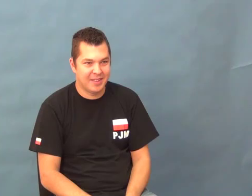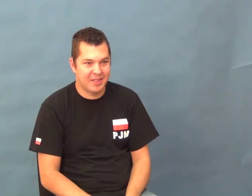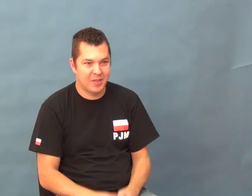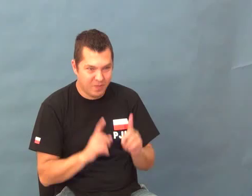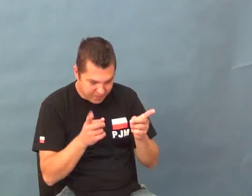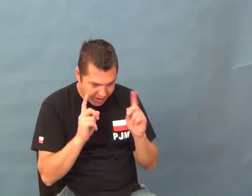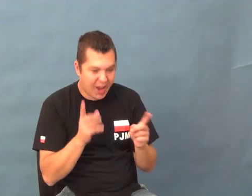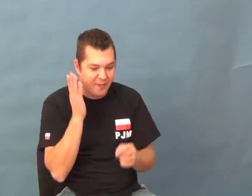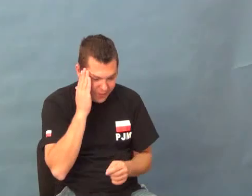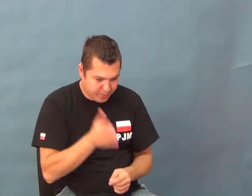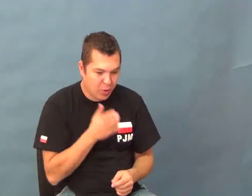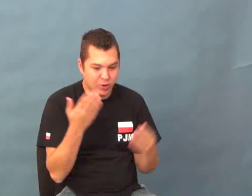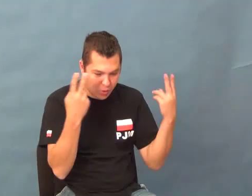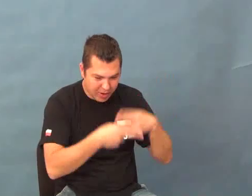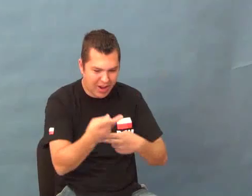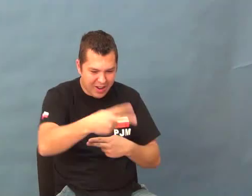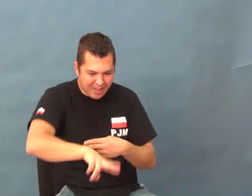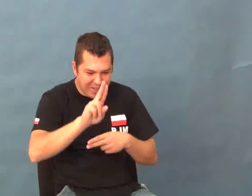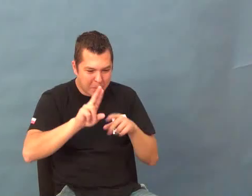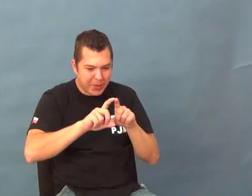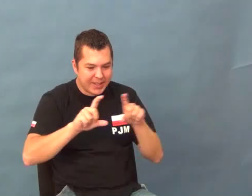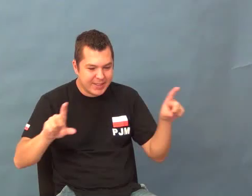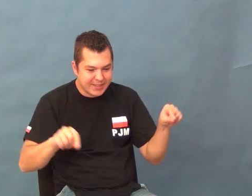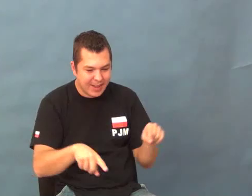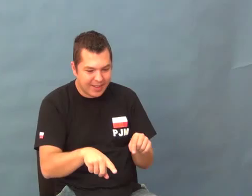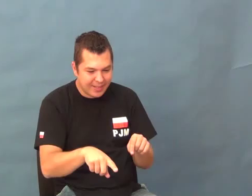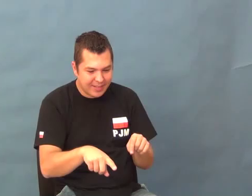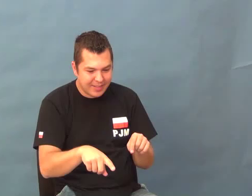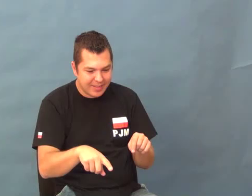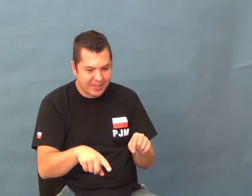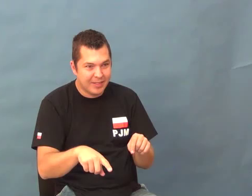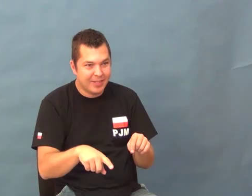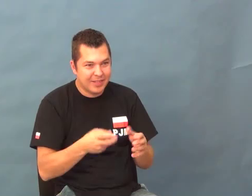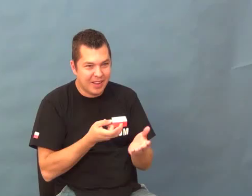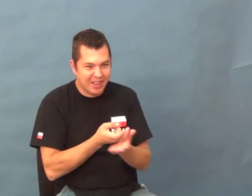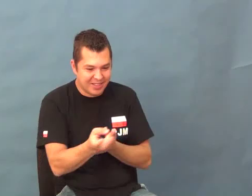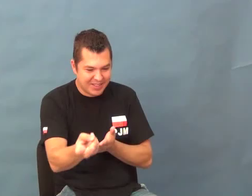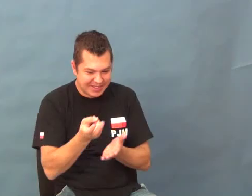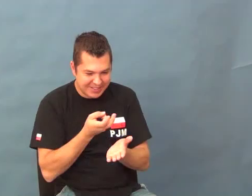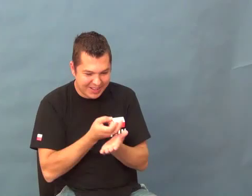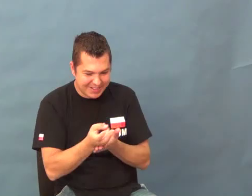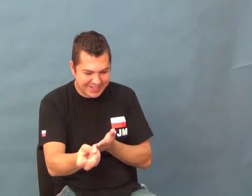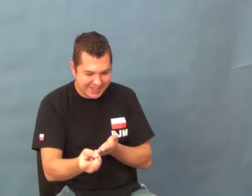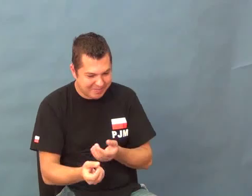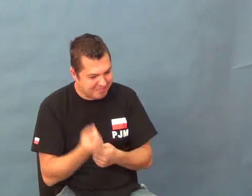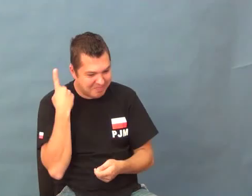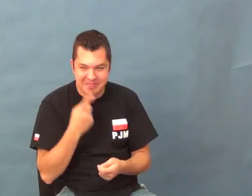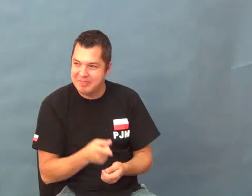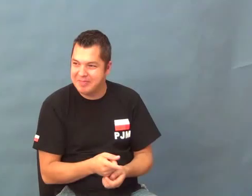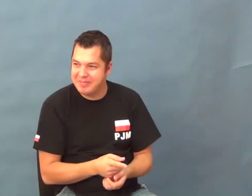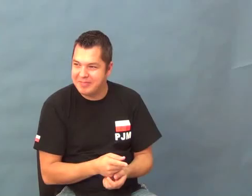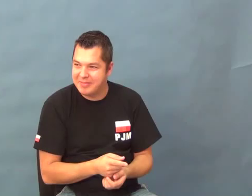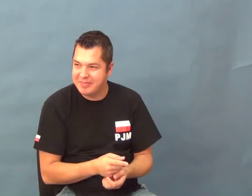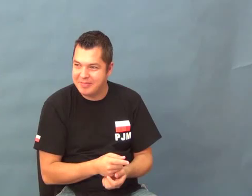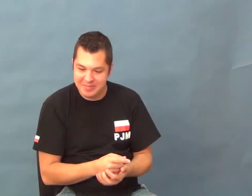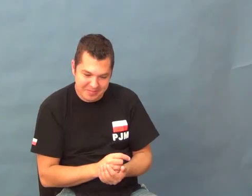Ostrzeżenie przed pociągiem, jest szlaban, ale pod spodem jest taki niebieski prostokątny znak i w środku sanki, to jest dla mnie dziwne.